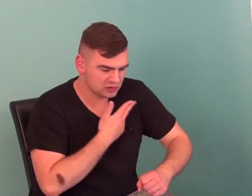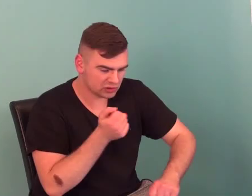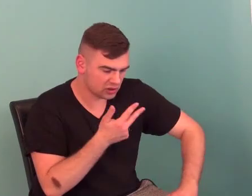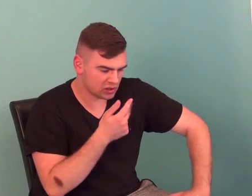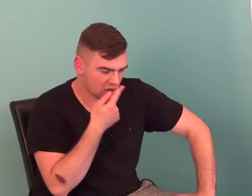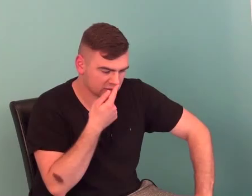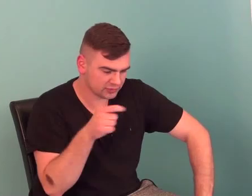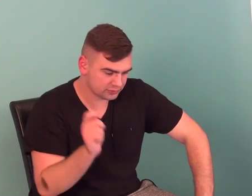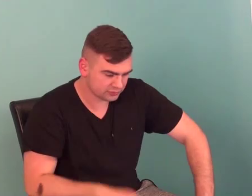W trzy dni do Olsztyna.